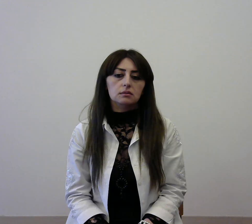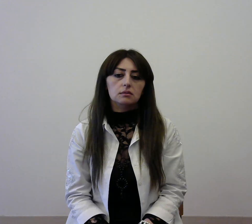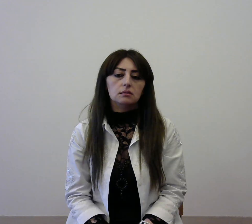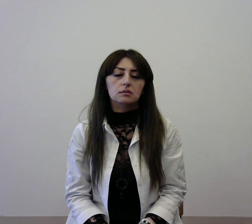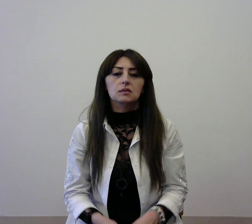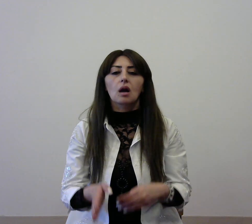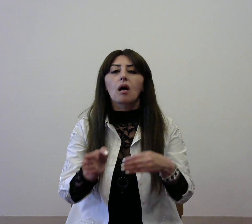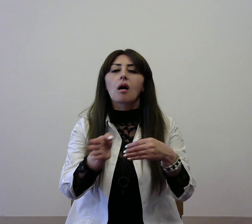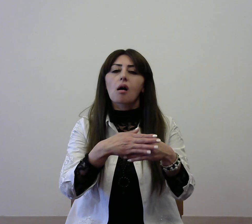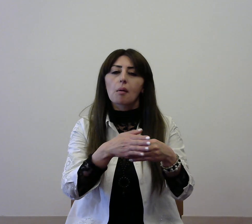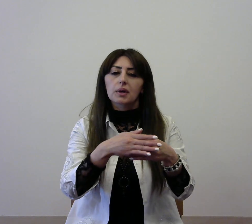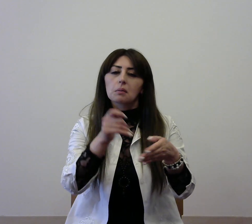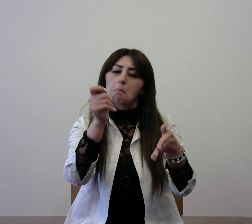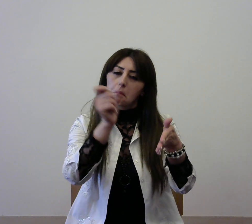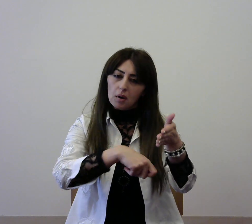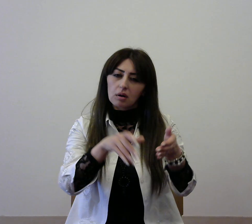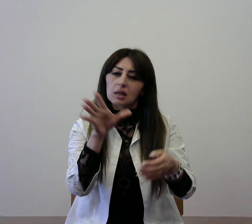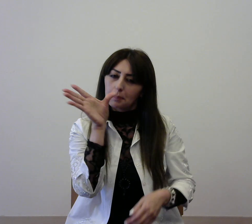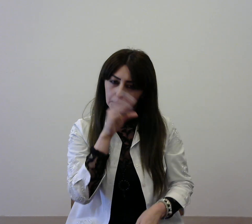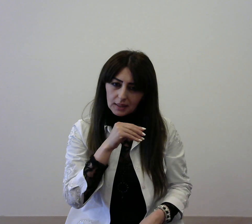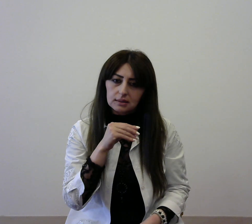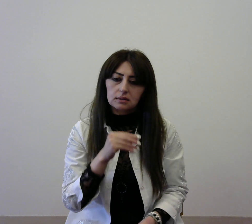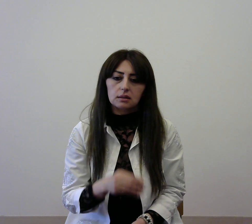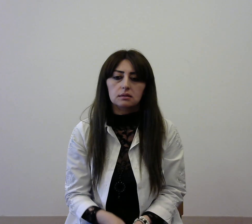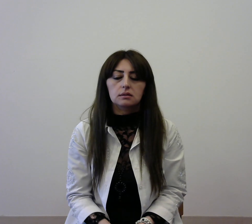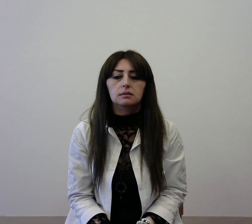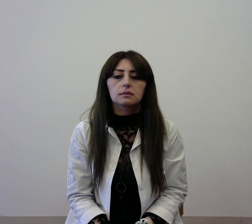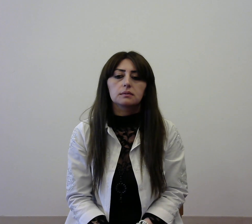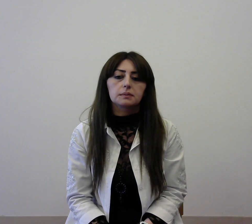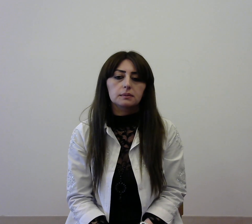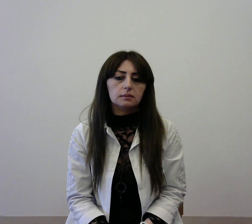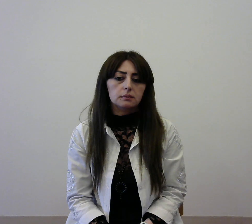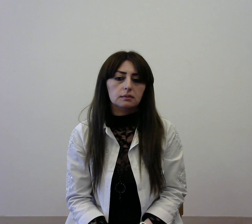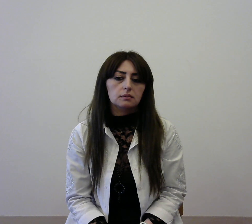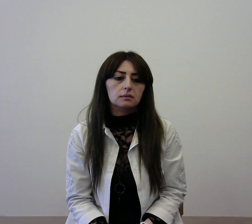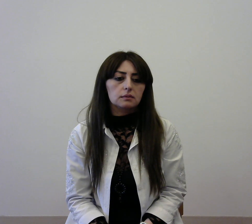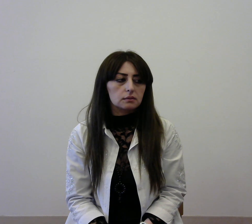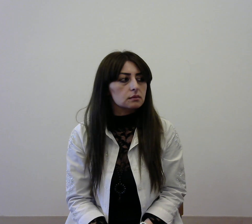Qapını bağlaya bilərsinizmi?